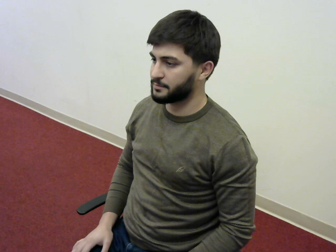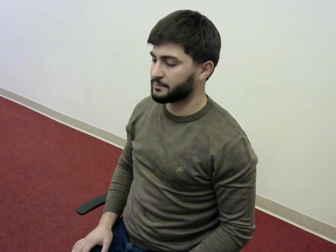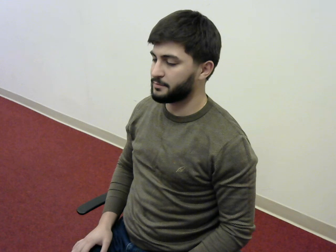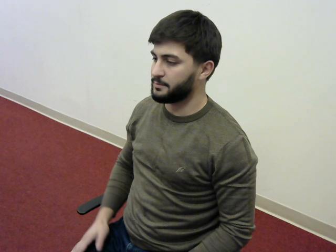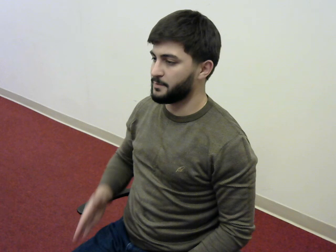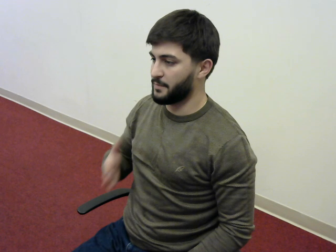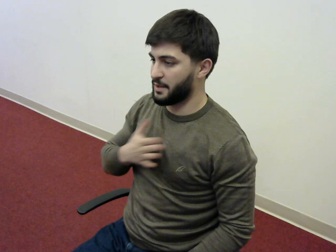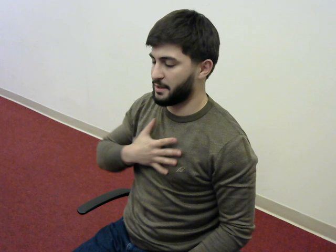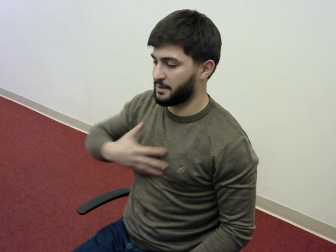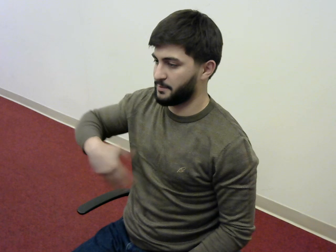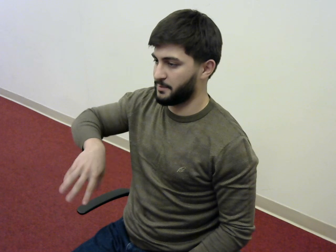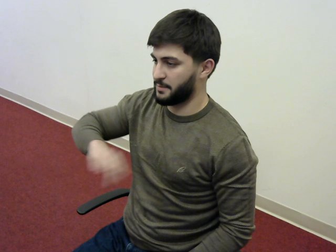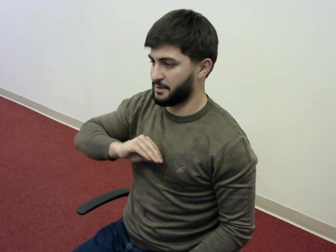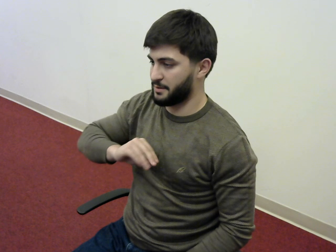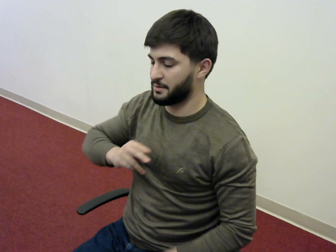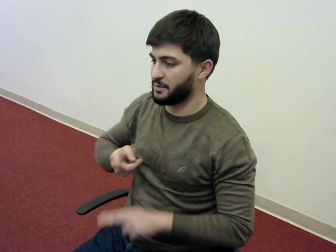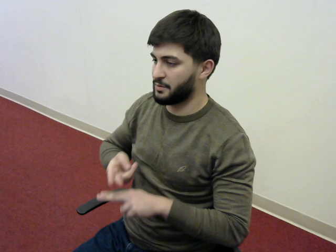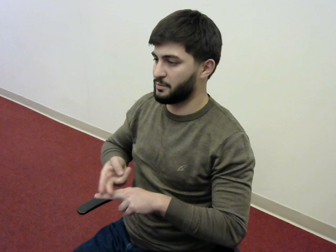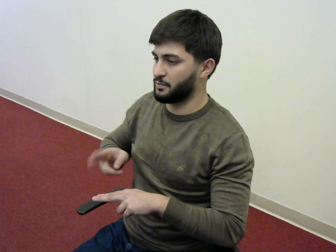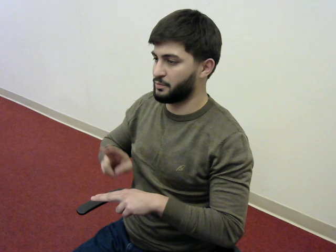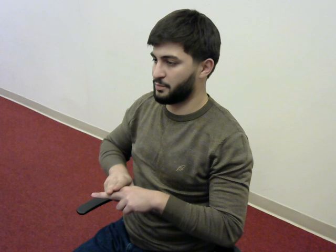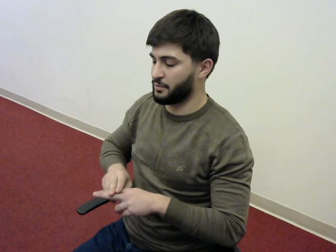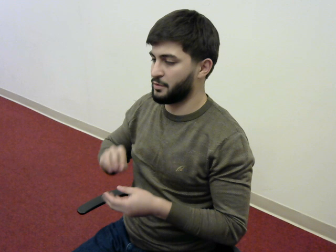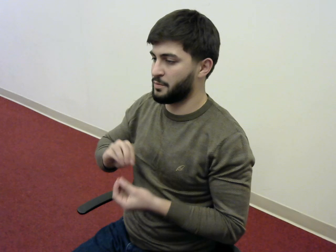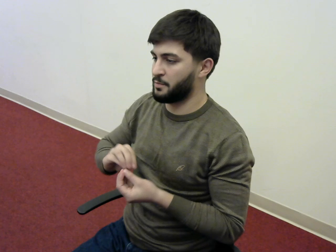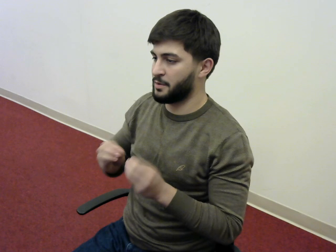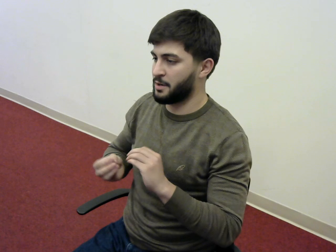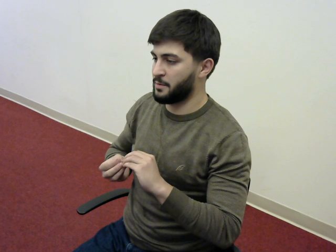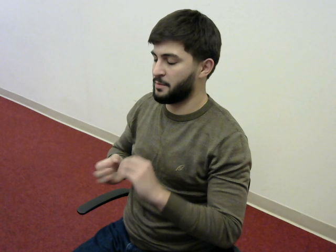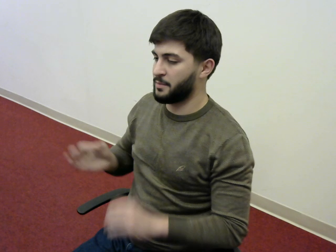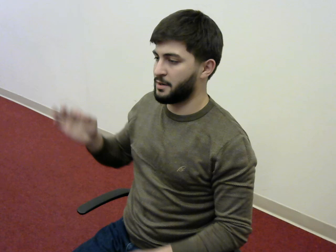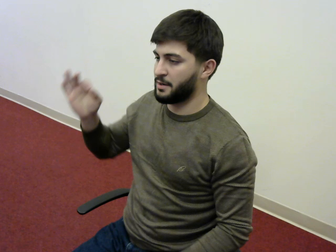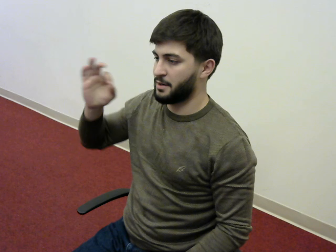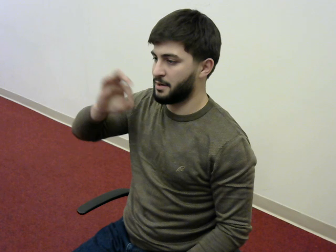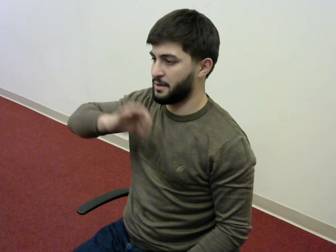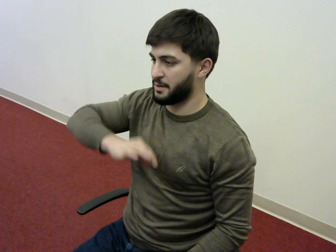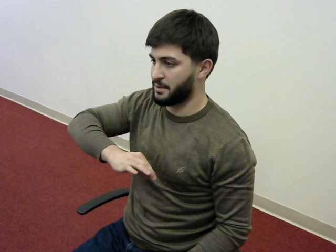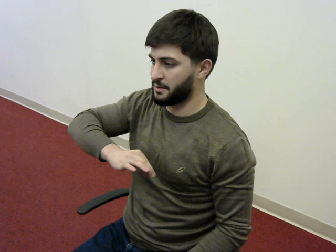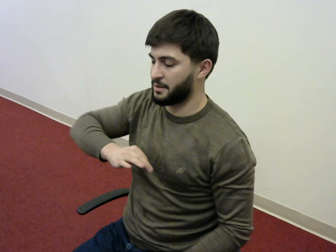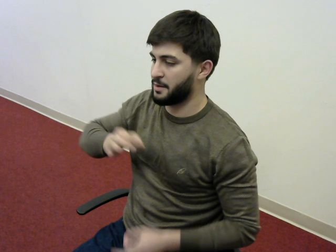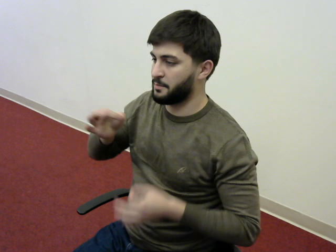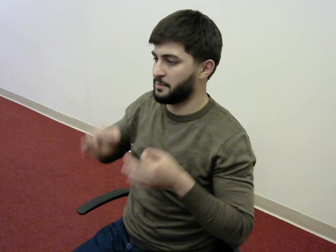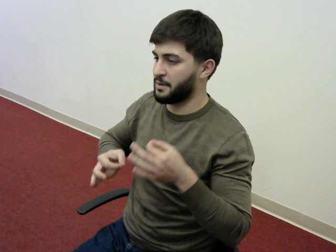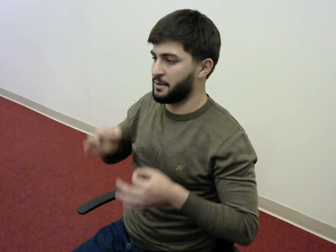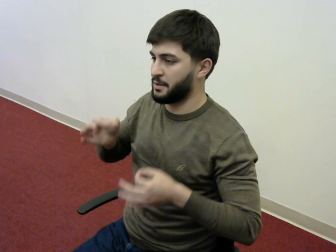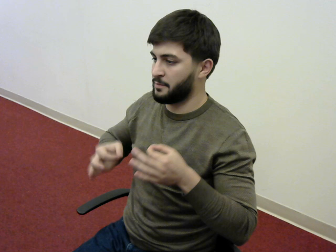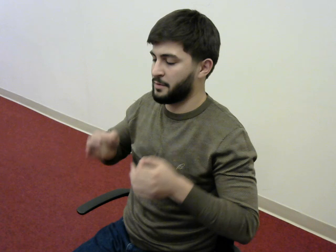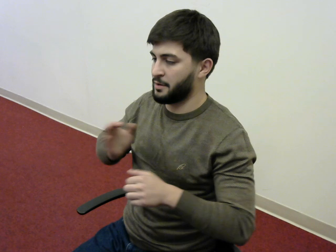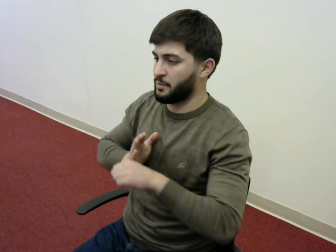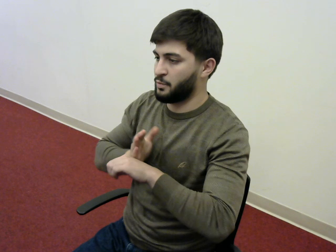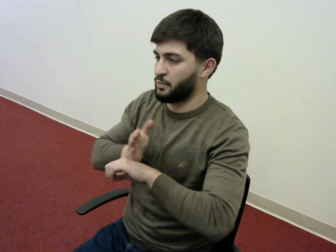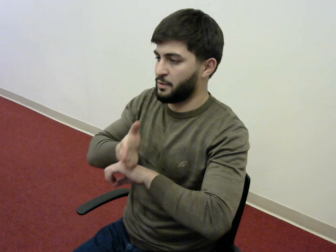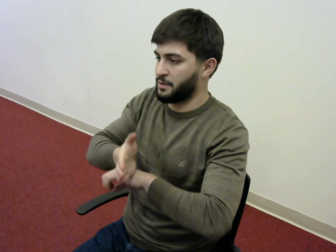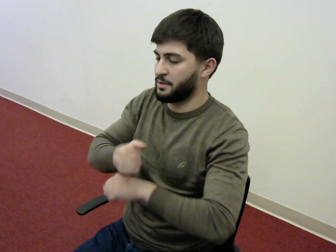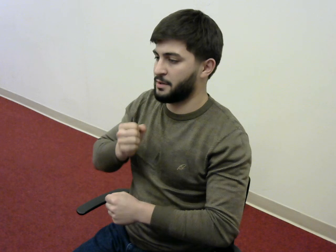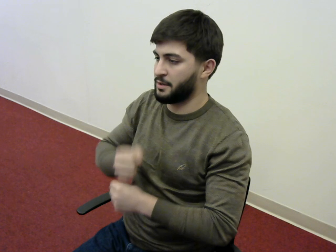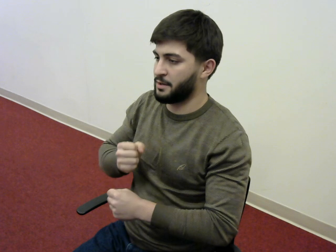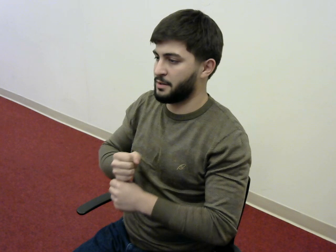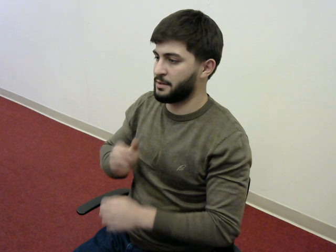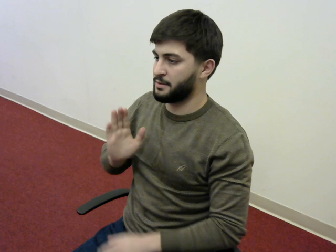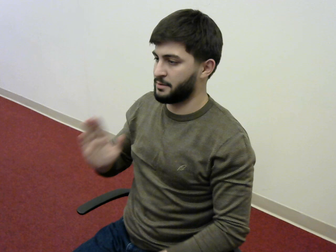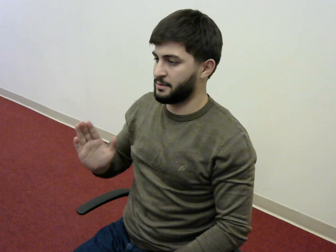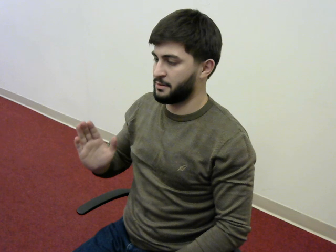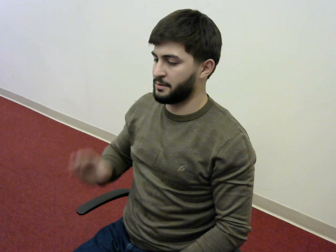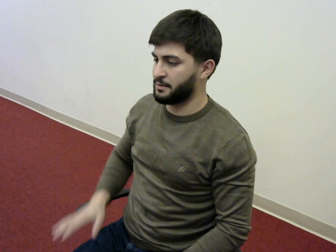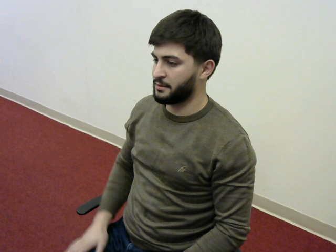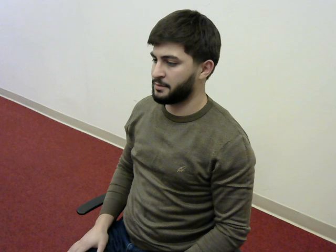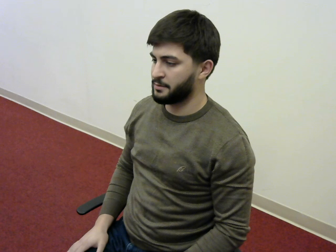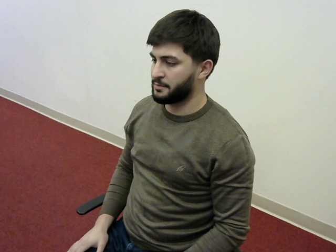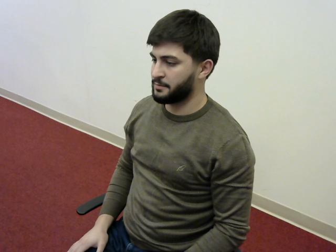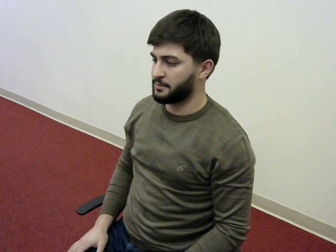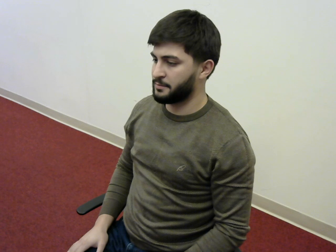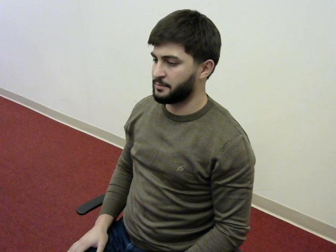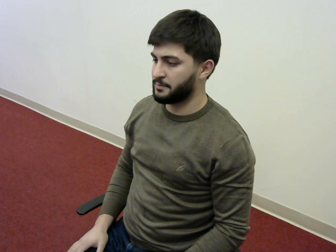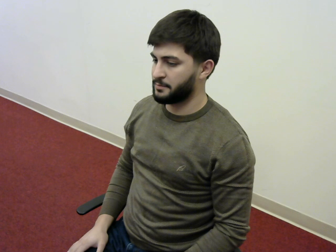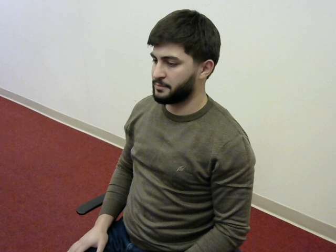Biz bu məsələ ilə bağlı məhkəməyə müraciət edəcəyik